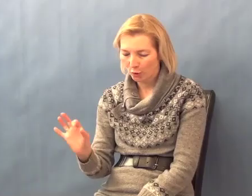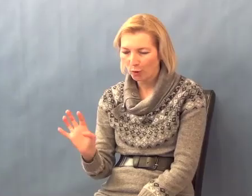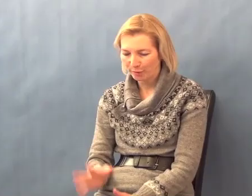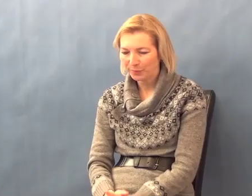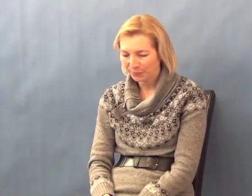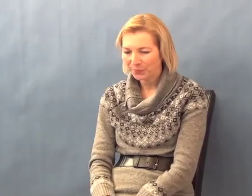Okej, okej.